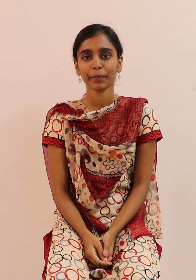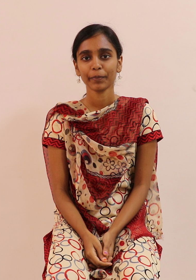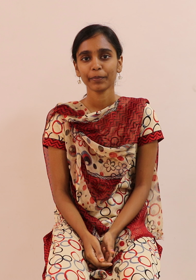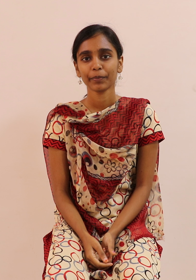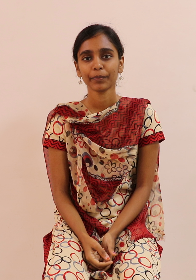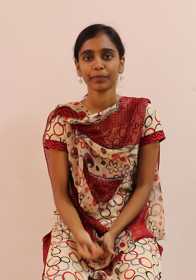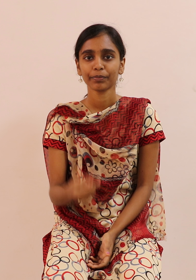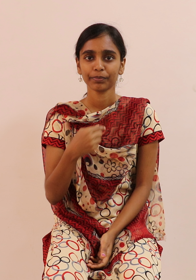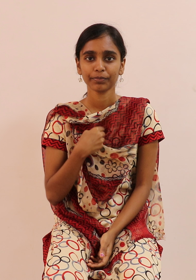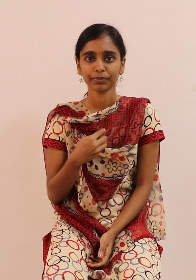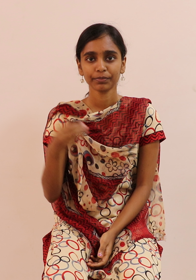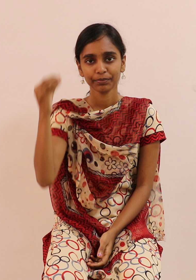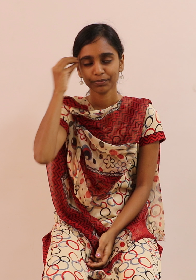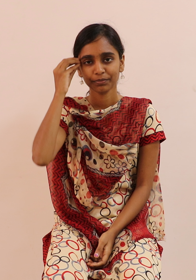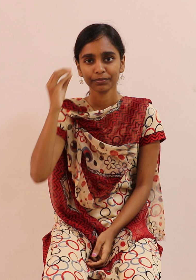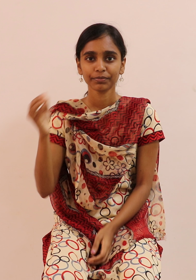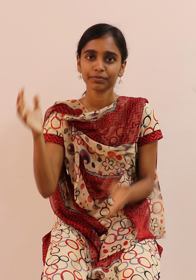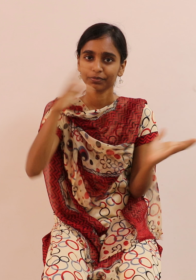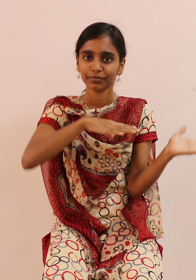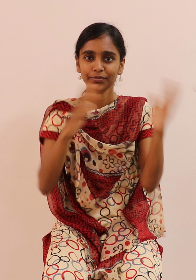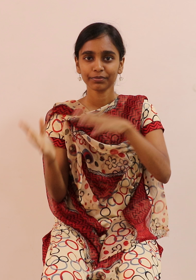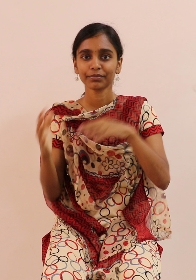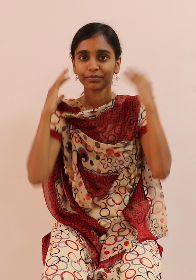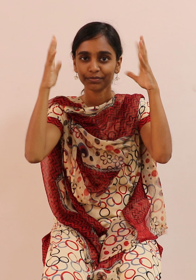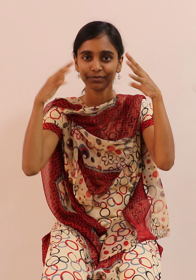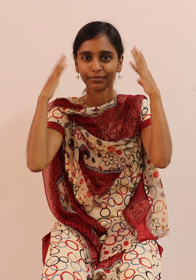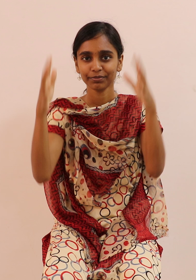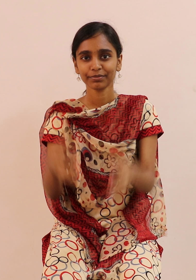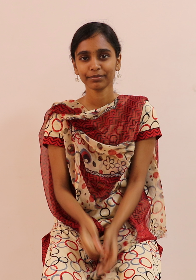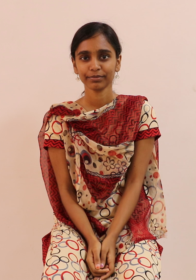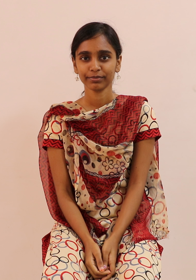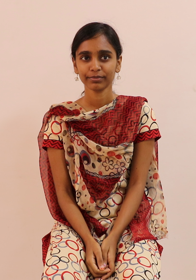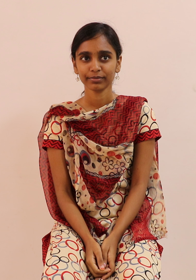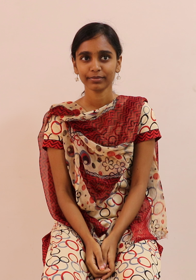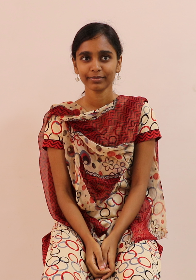i am in dilemma what to do